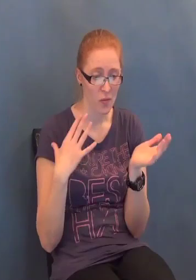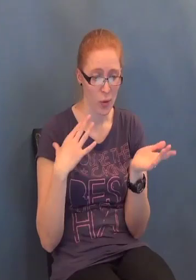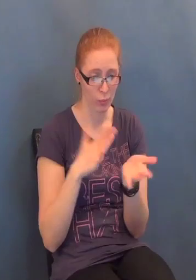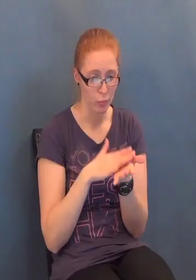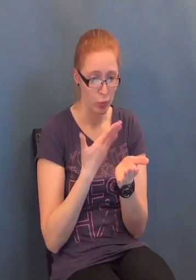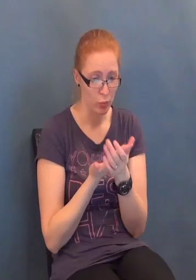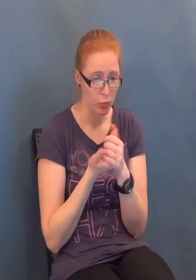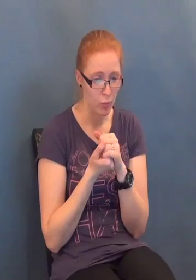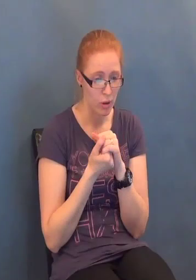Mam wolne... na przykład...